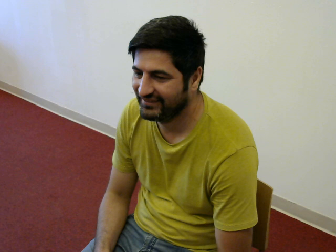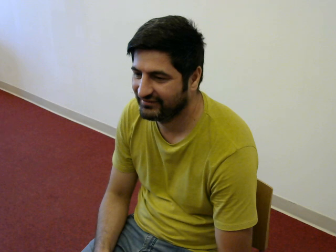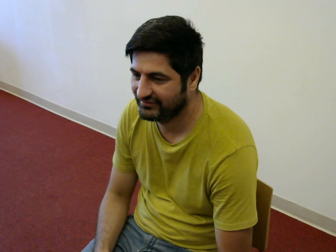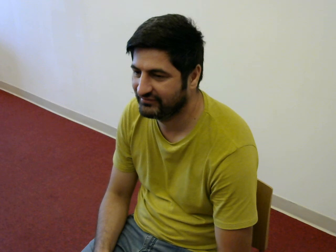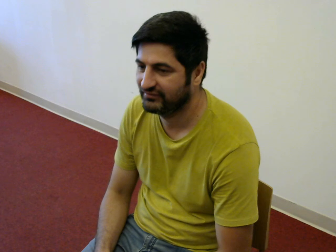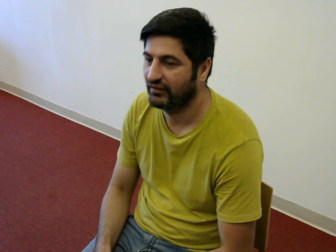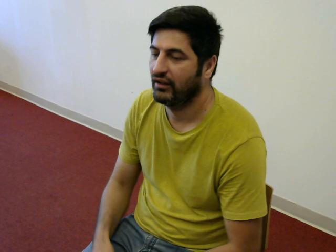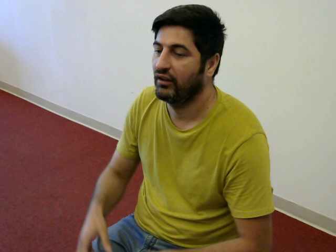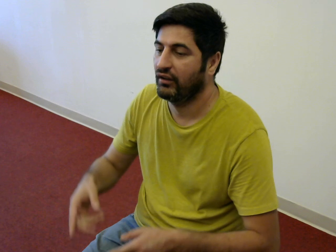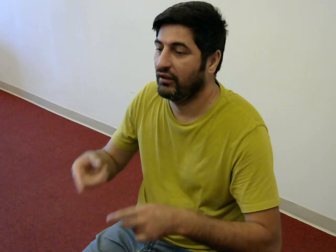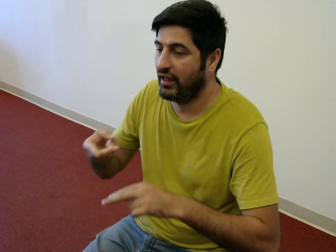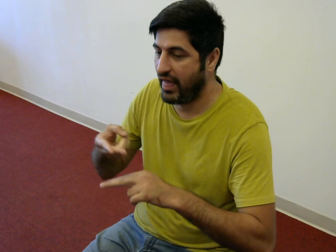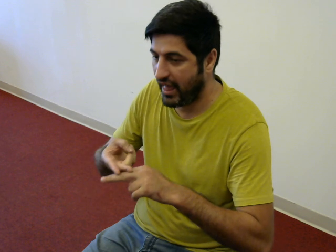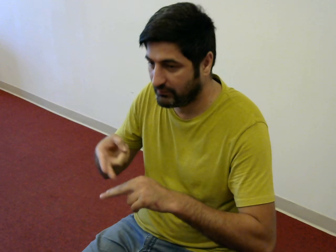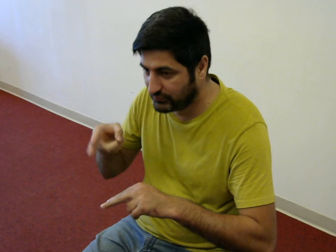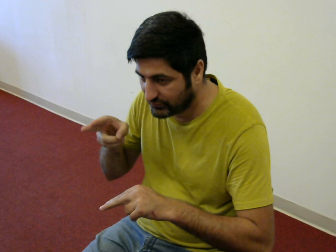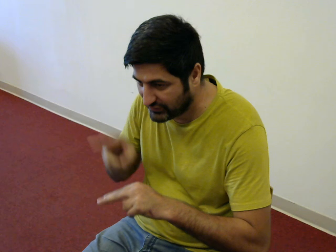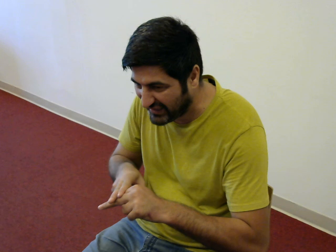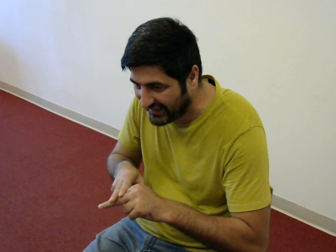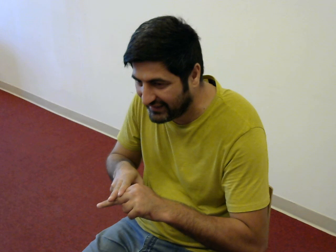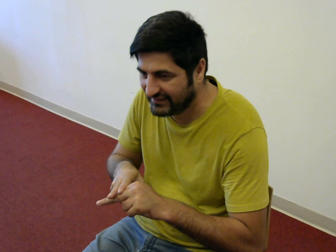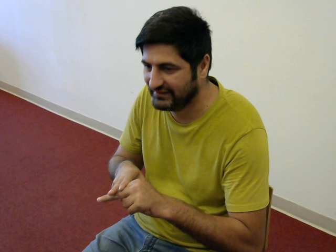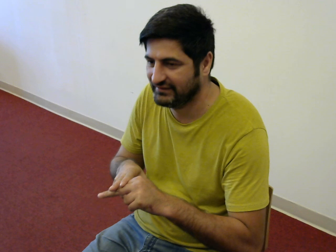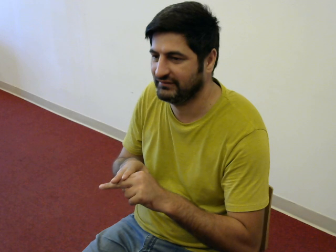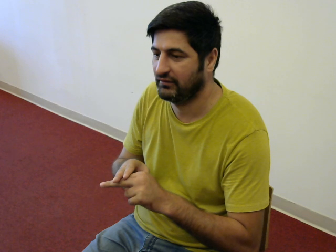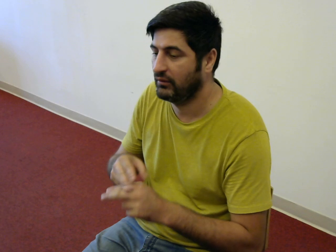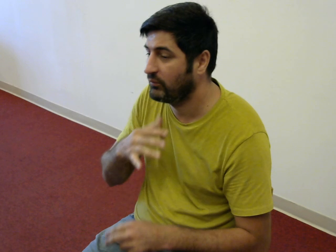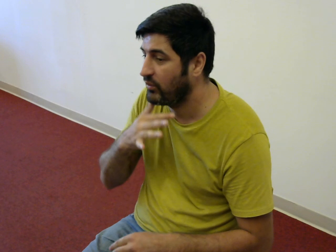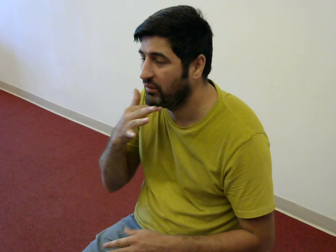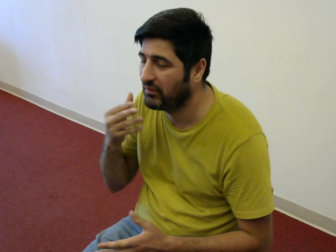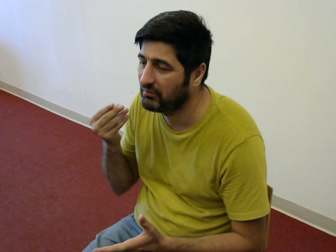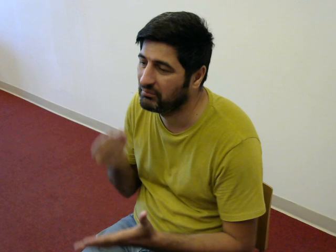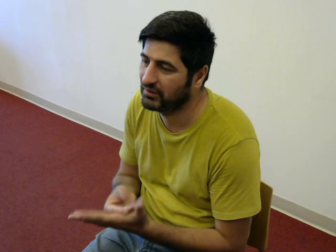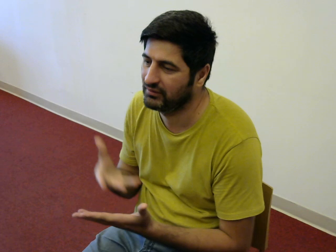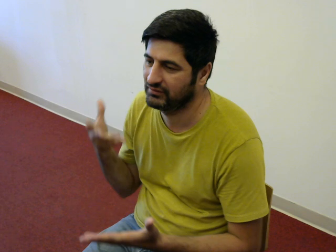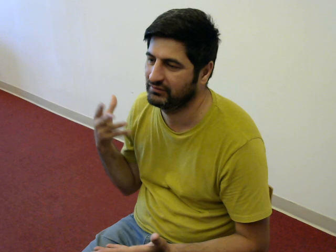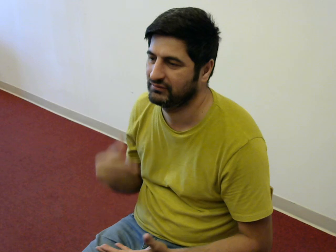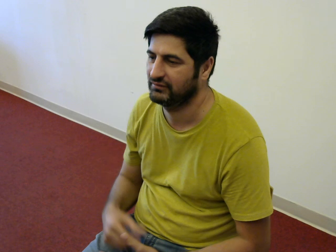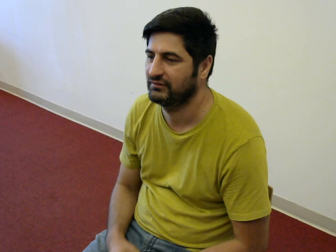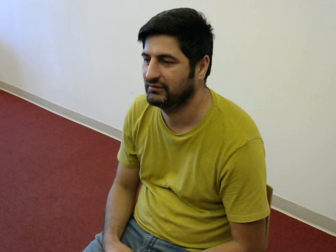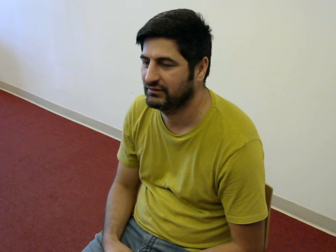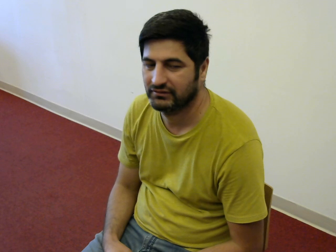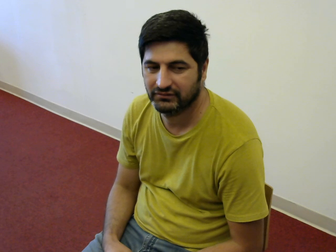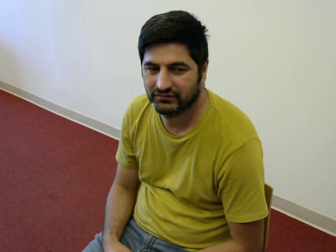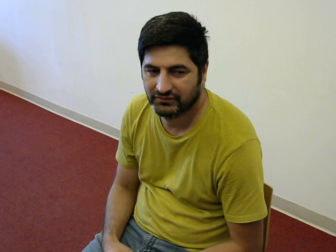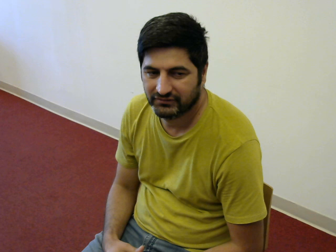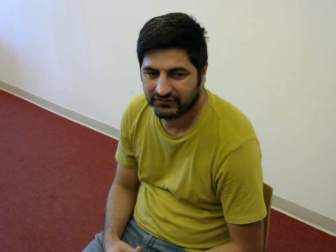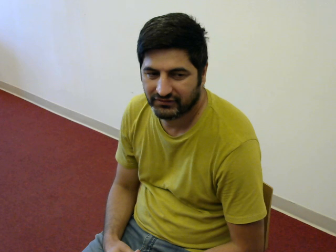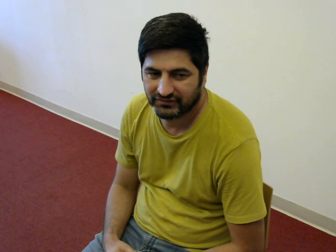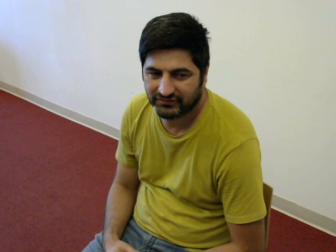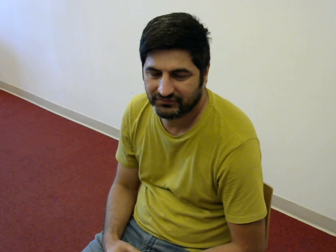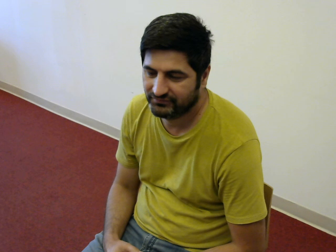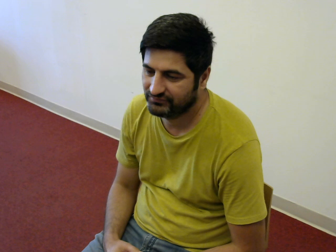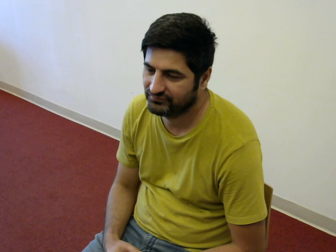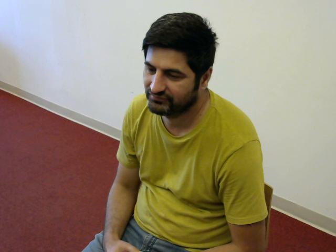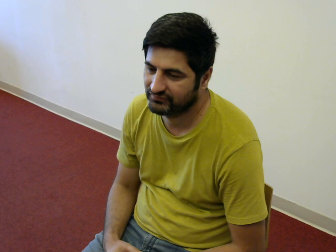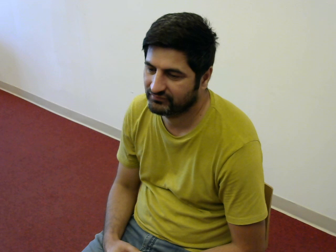Bu çox bahadır